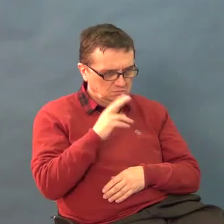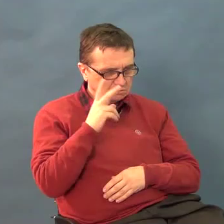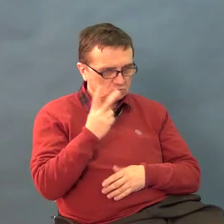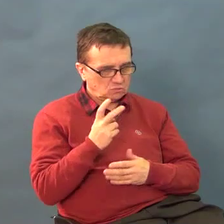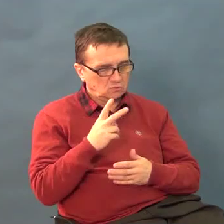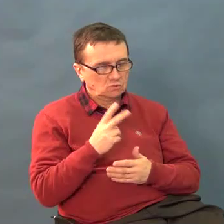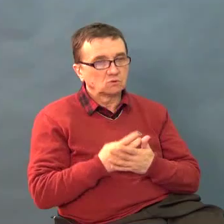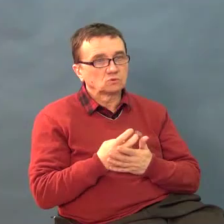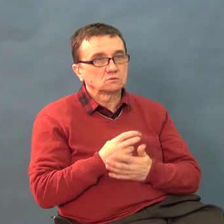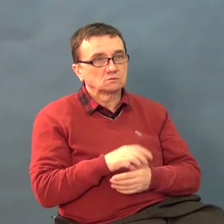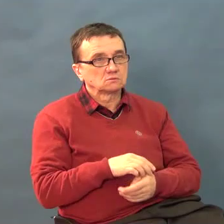Znalazłem drugi lutego.